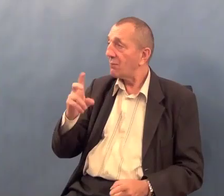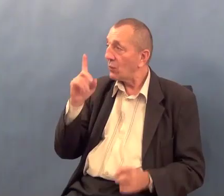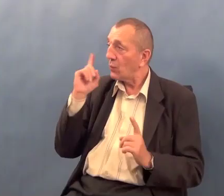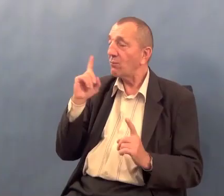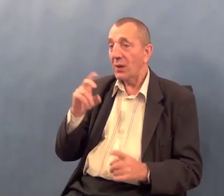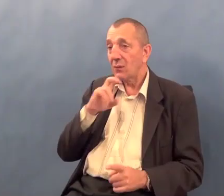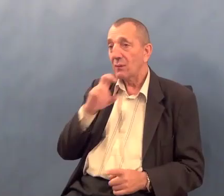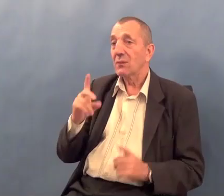Uwaga na tramwaj.